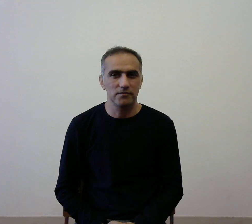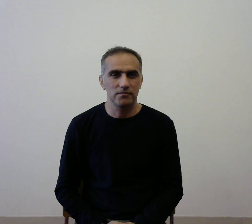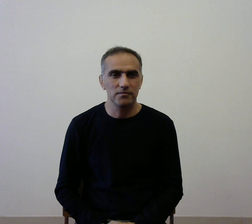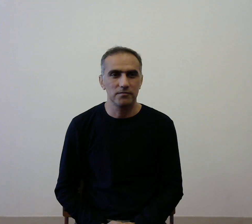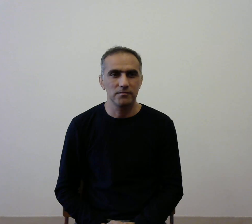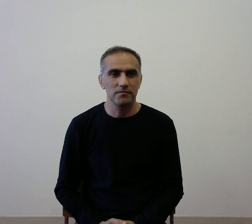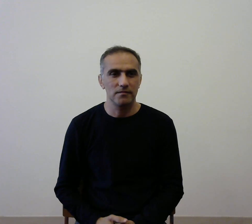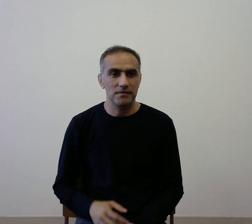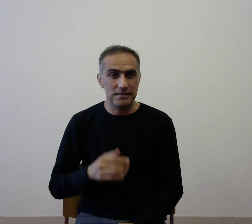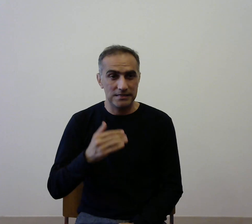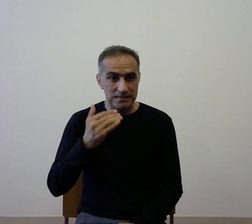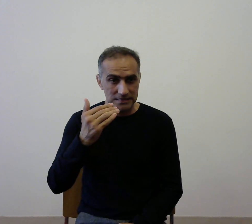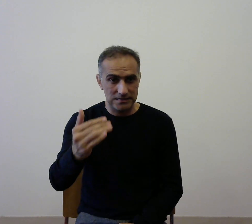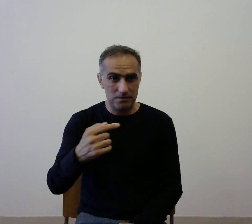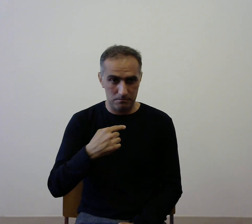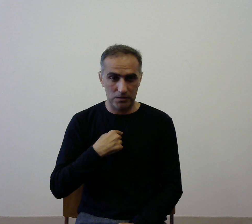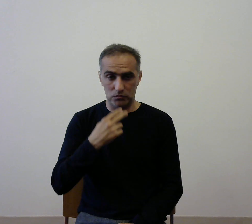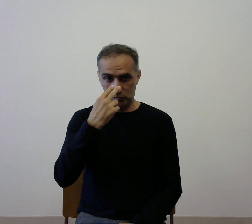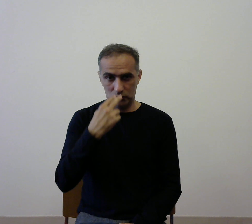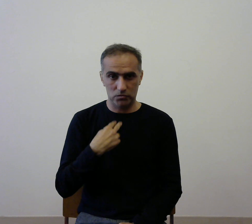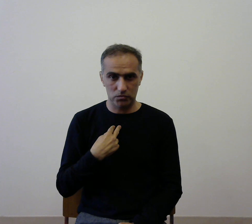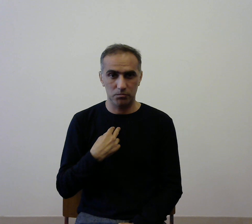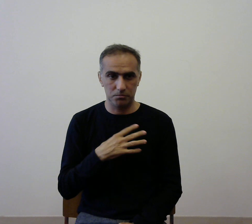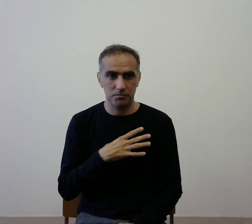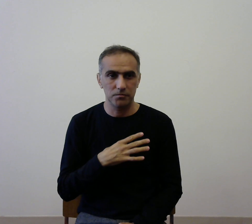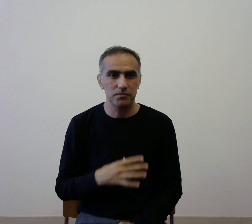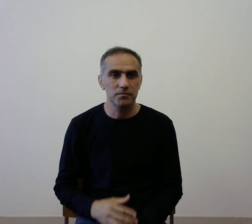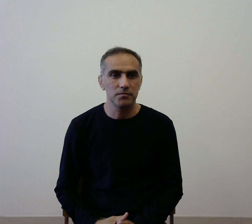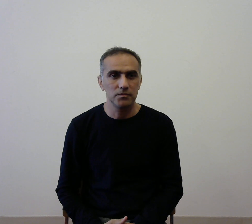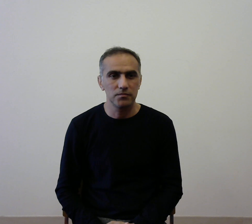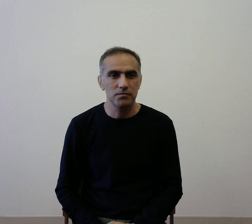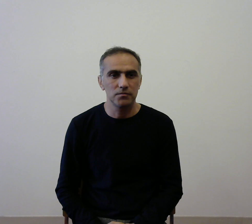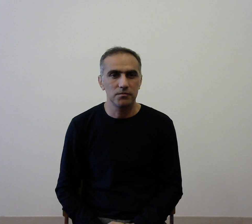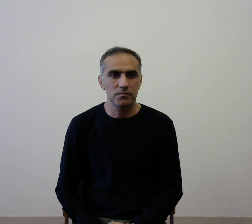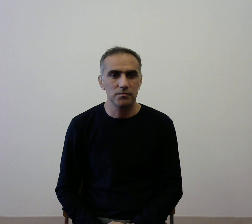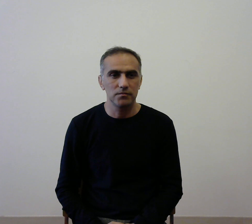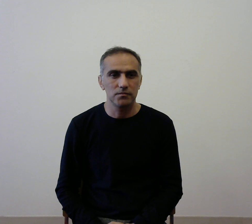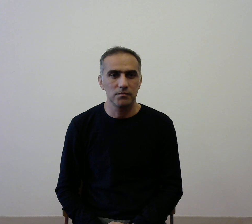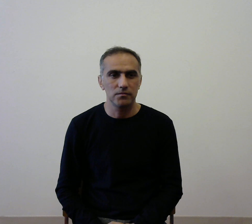Siz məni görürsünüzmü?